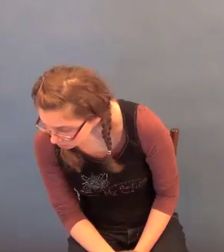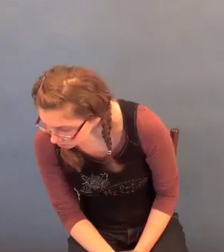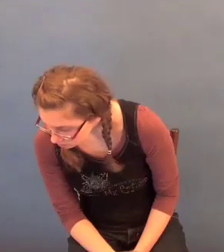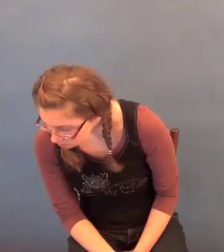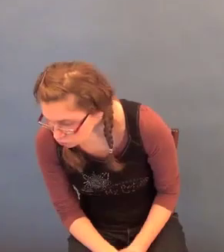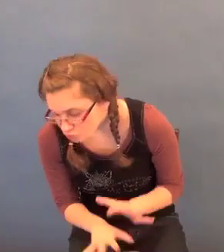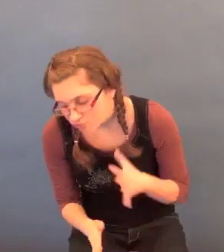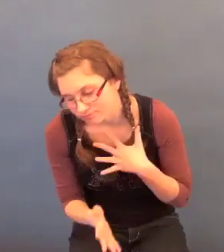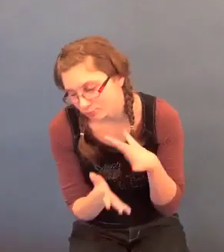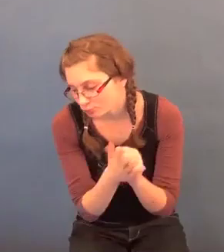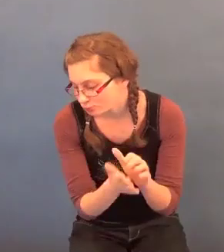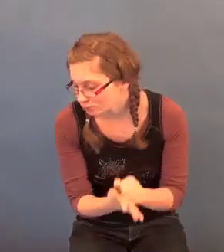Mam dużo zajęć.